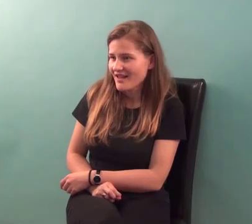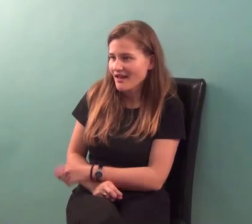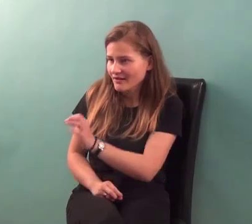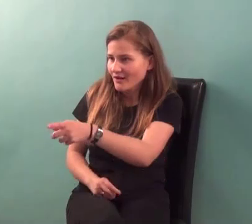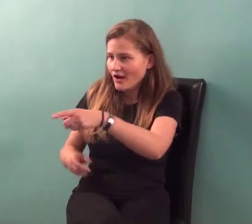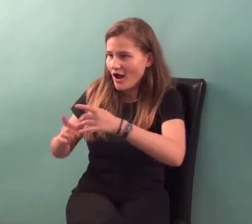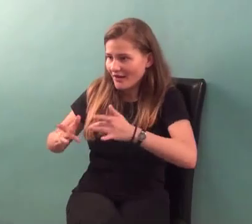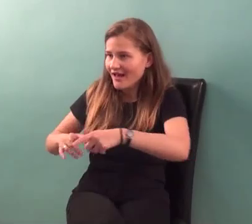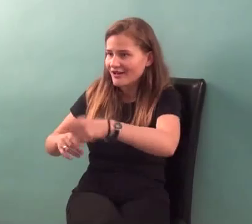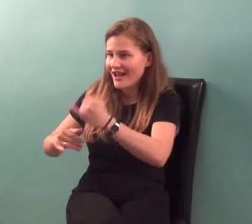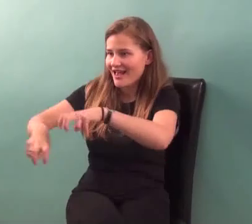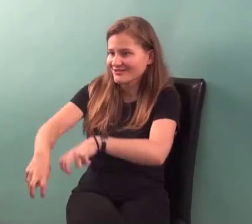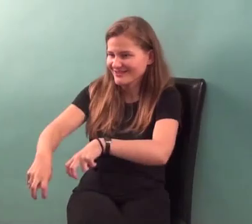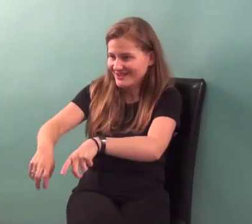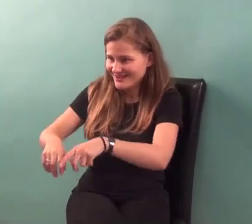Dobrze, jest rower i dziecko siedzi na nim.